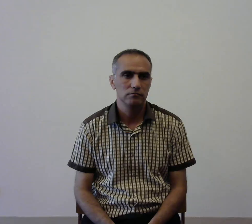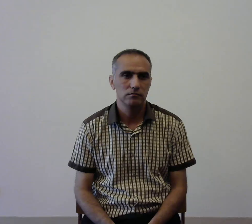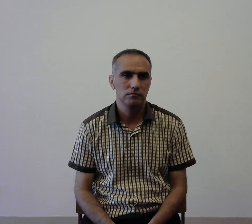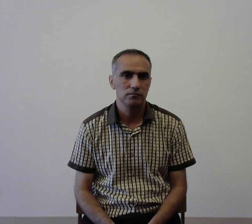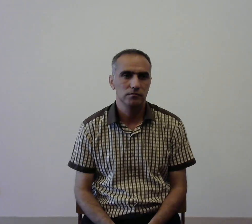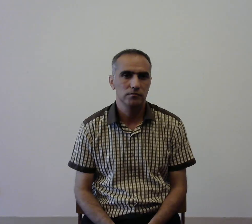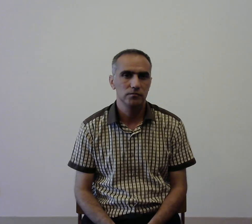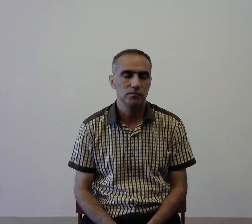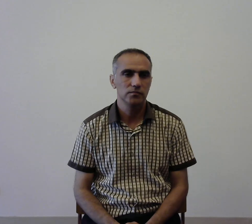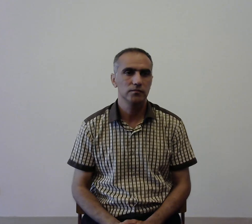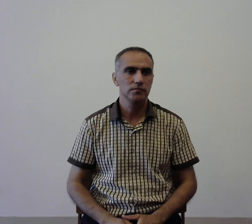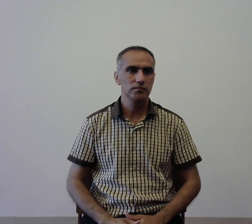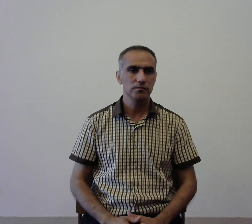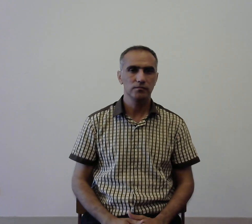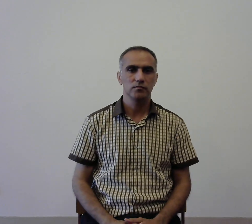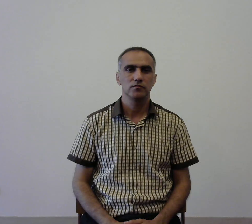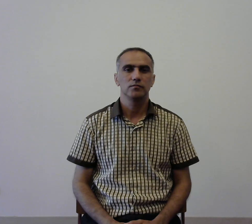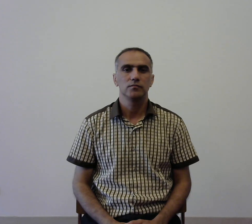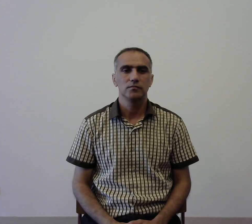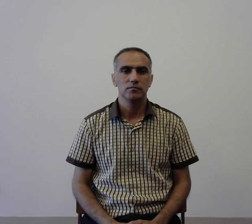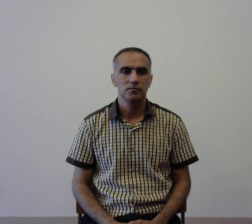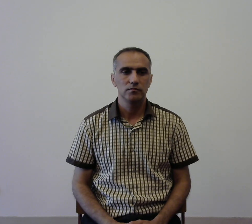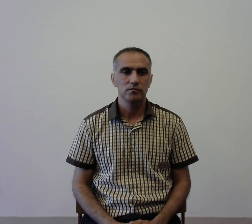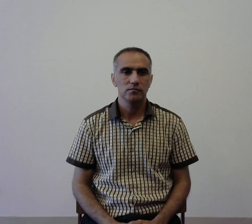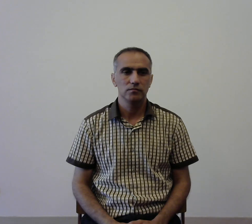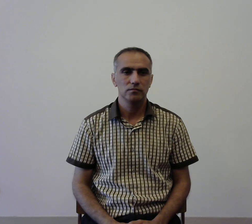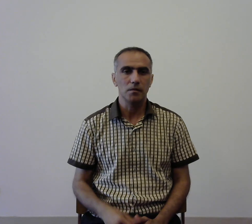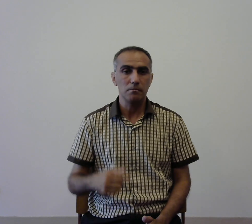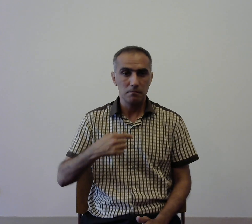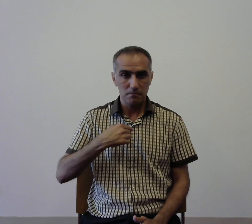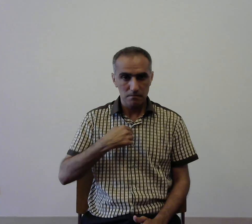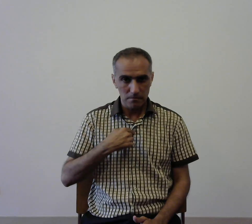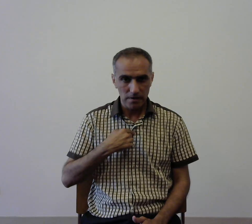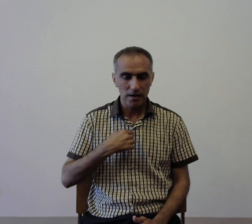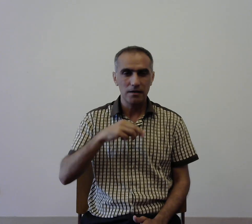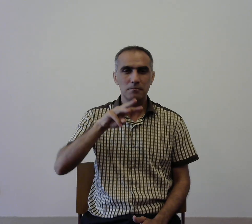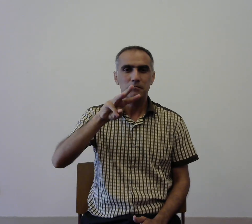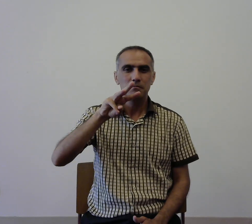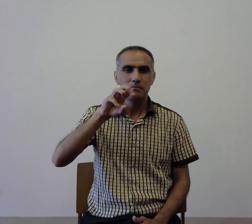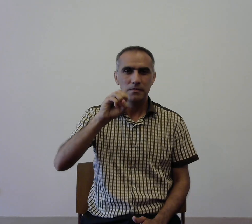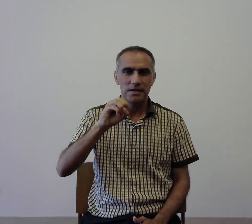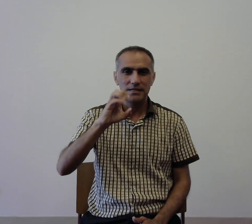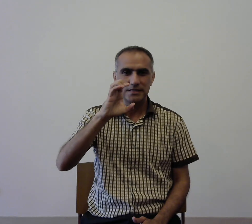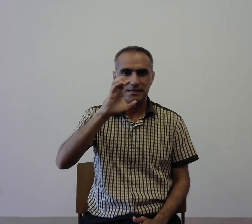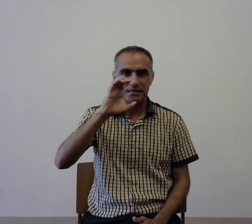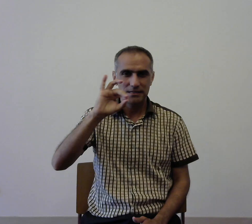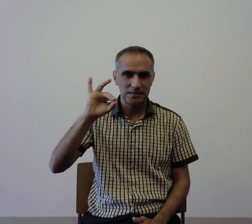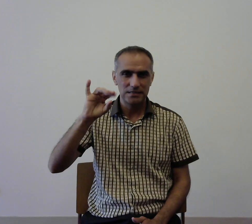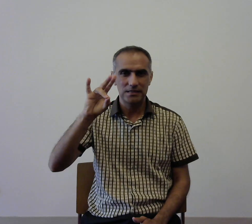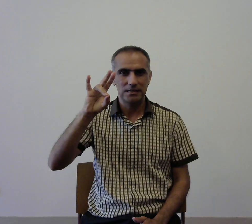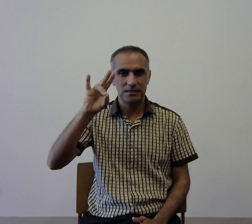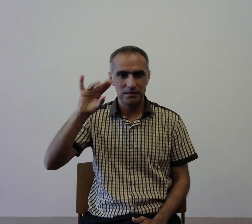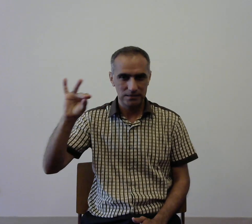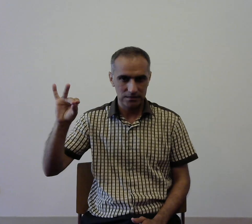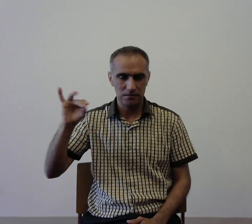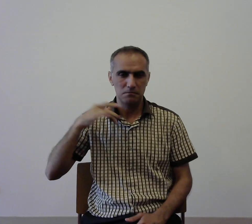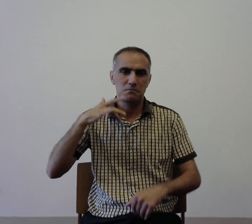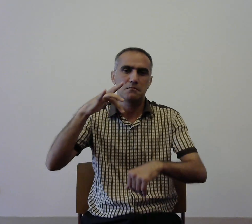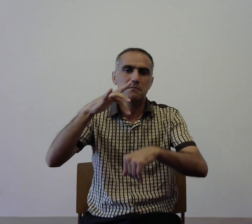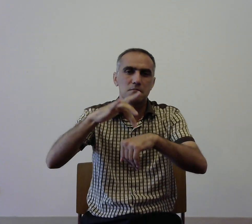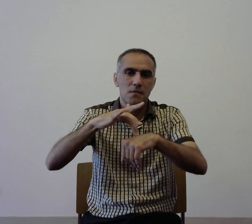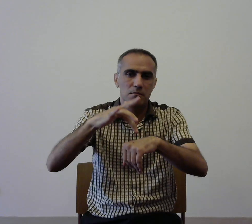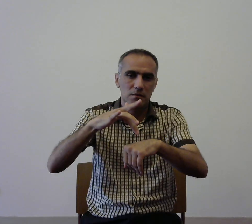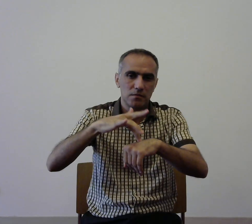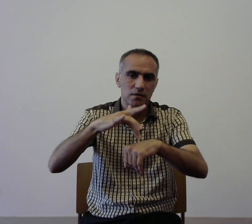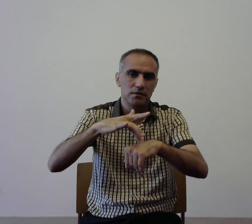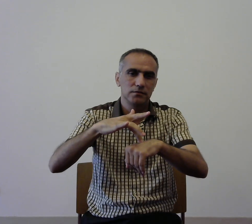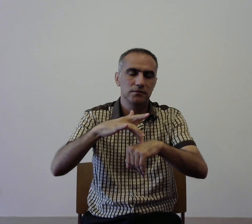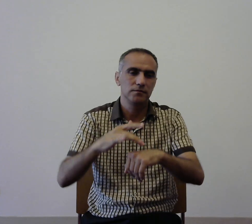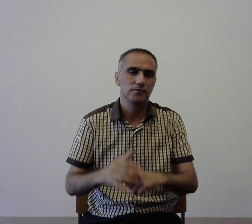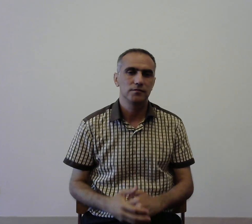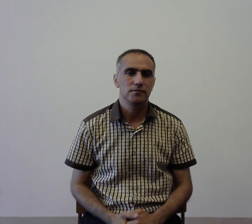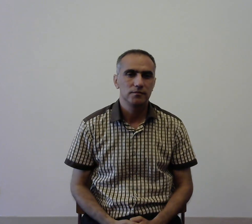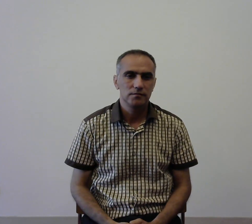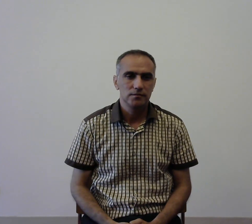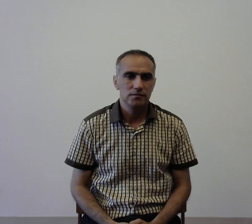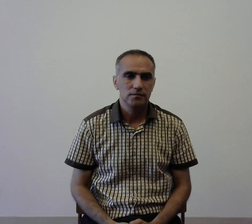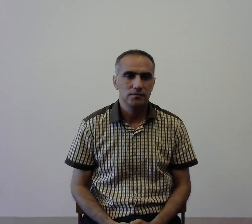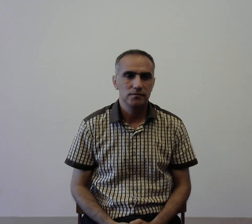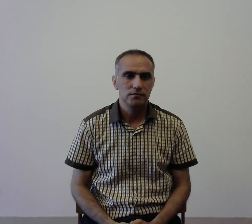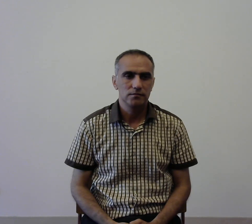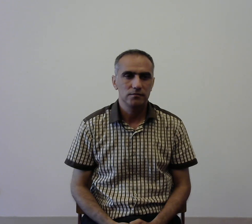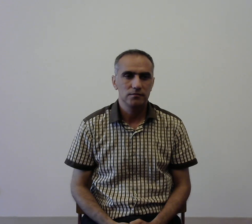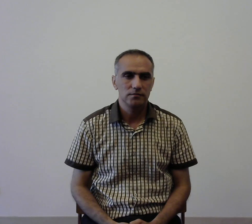Mən Messinin fanatıyam